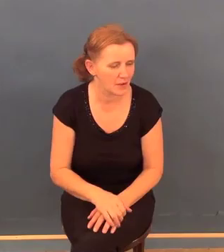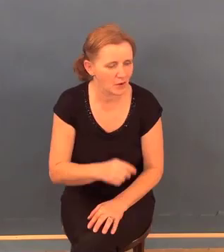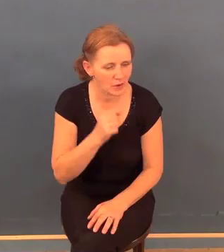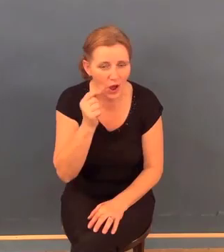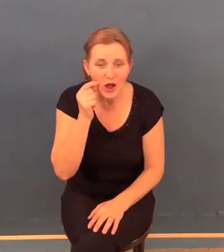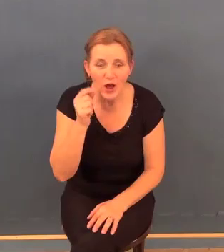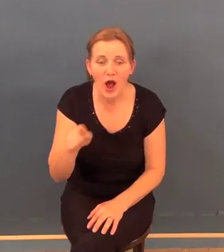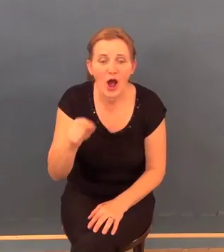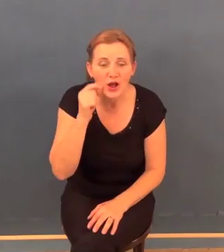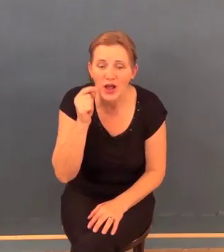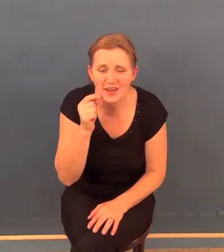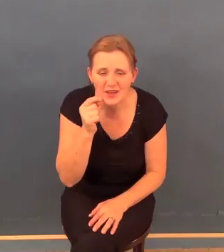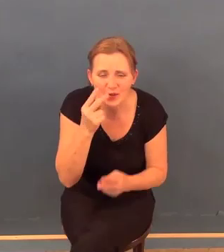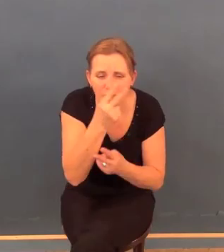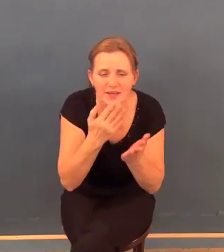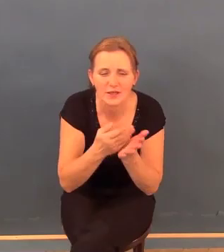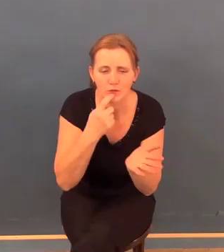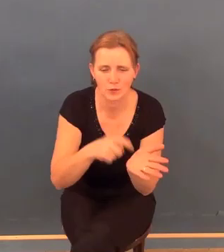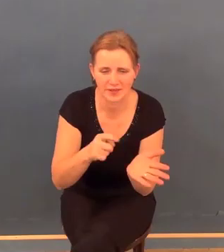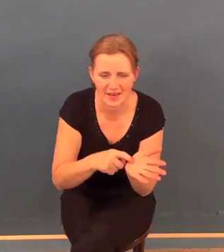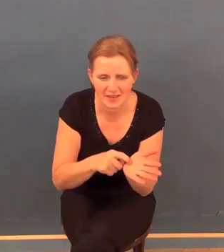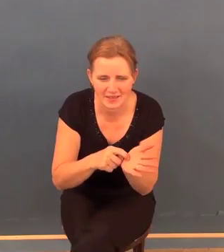Kot szuka kurczątka.